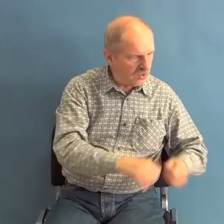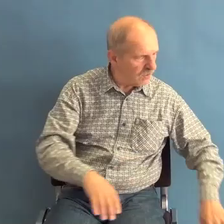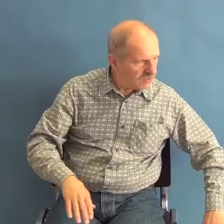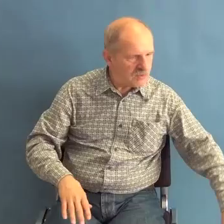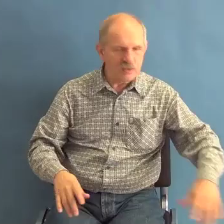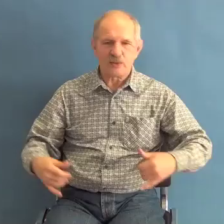Podłogę.